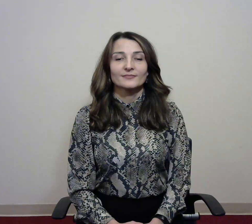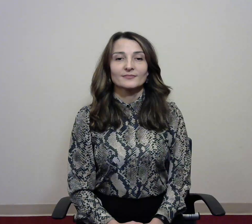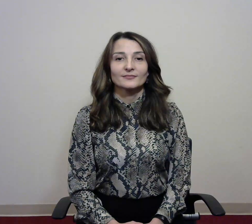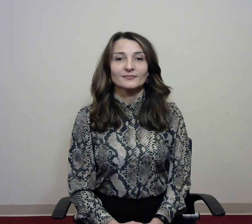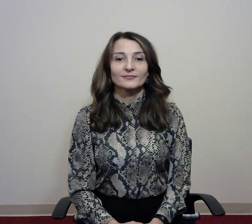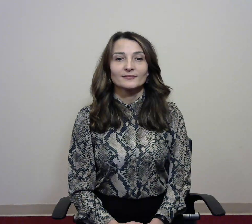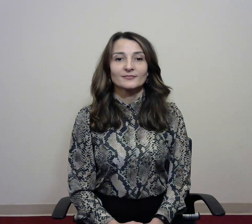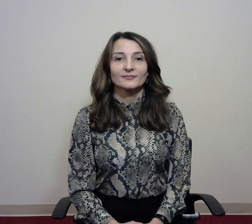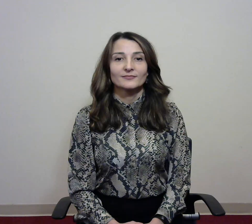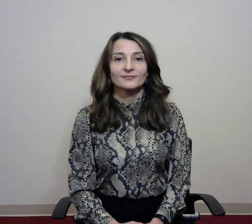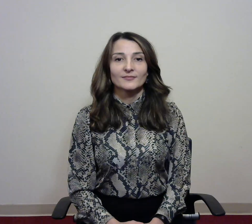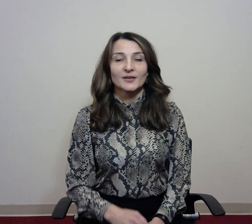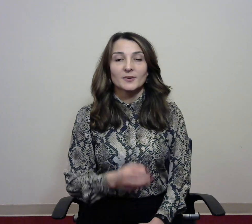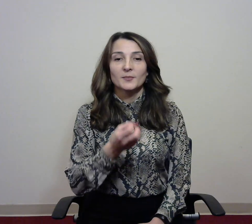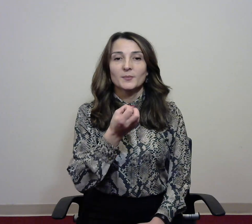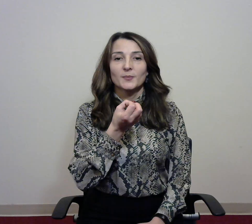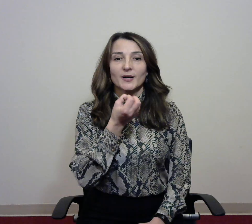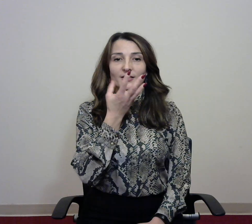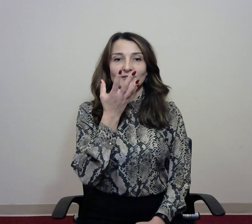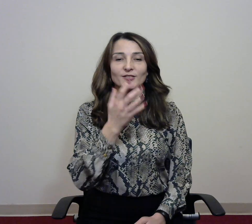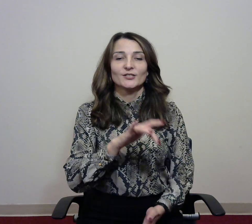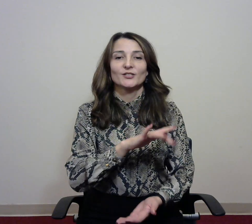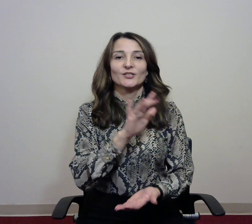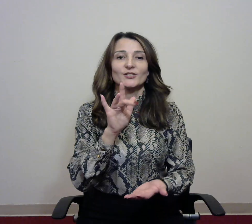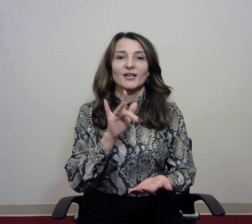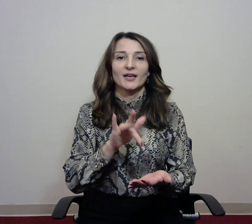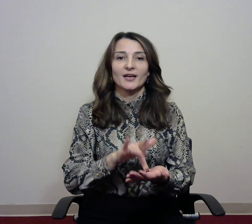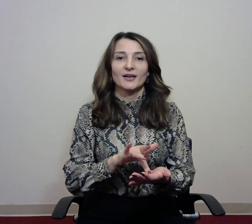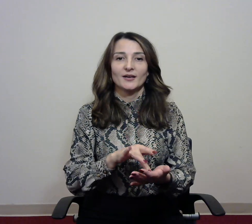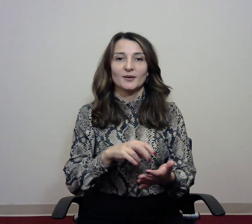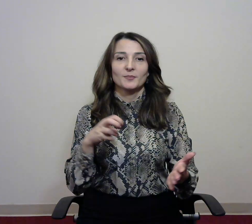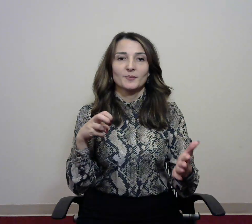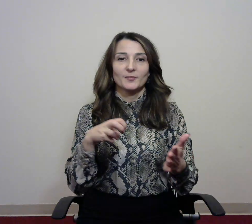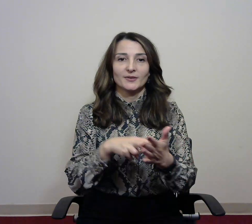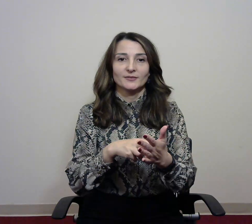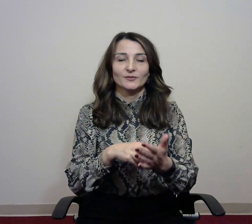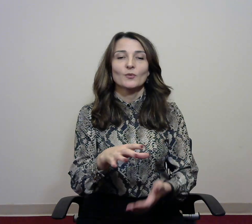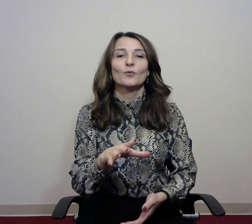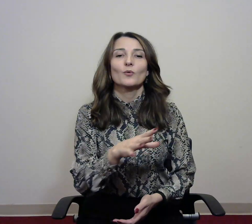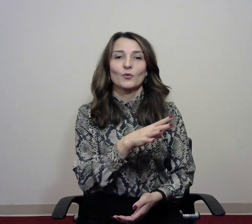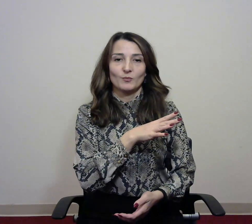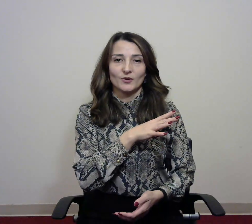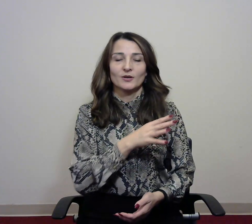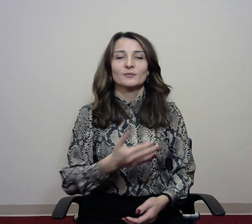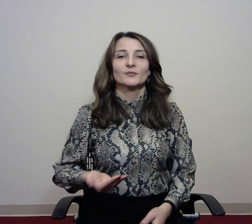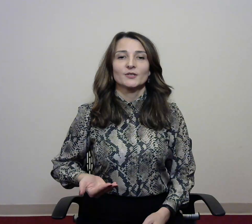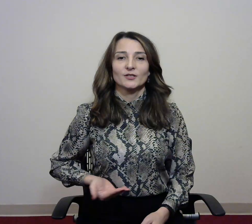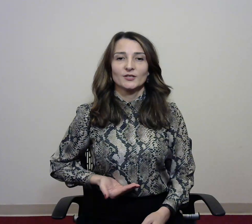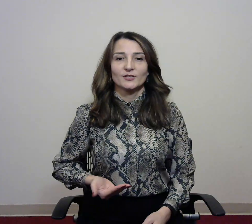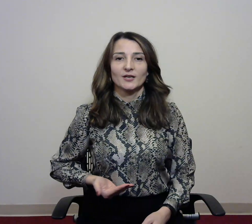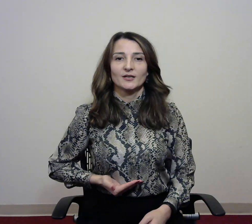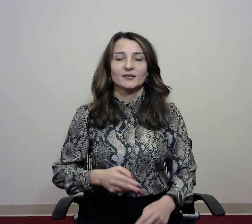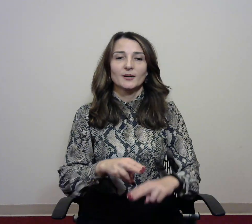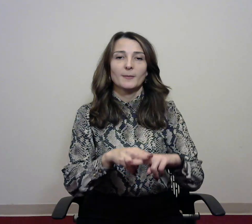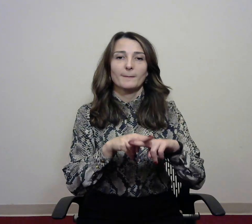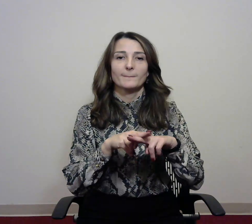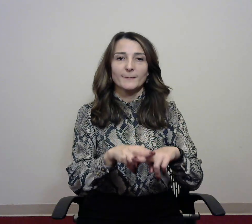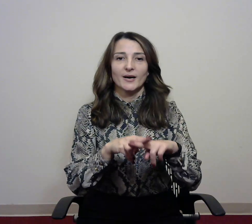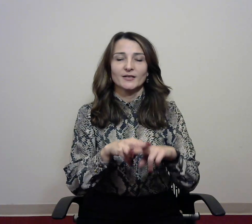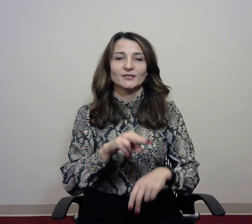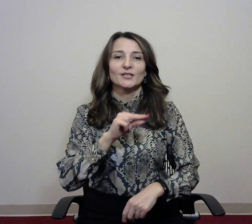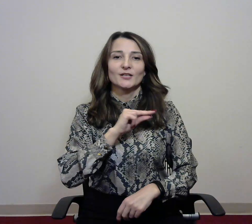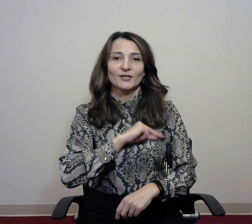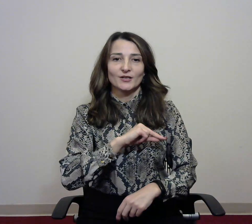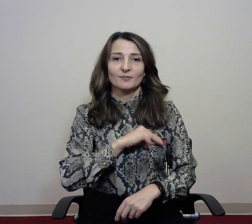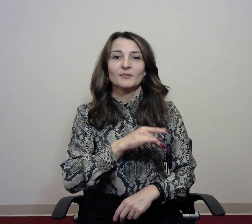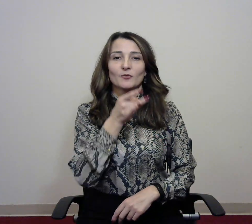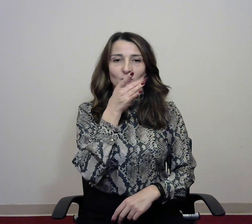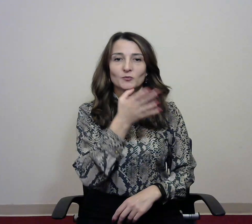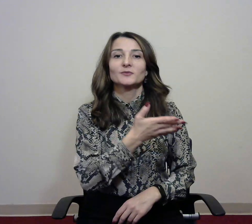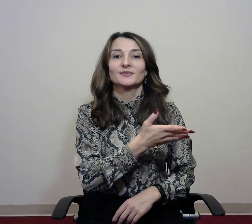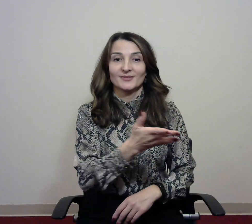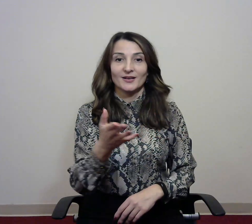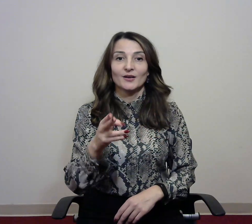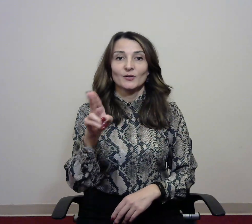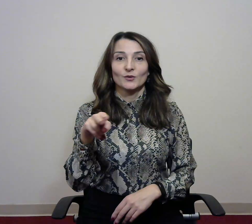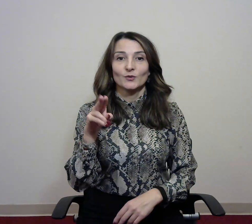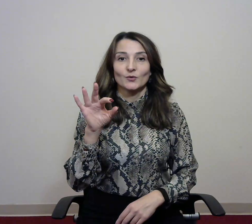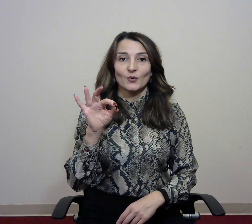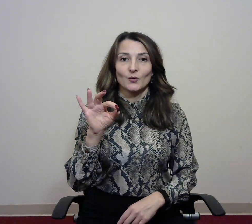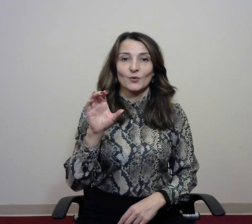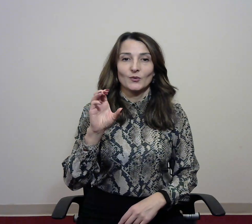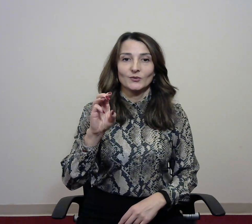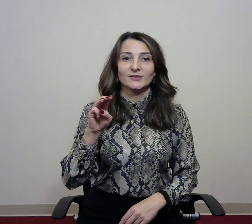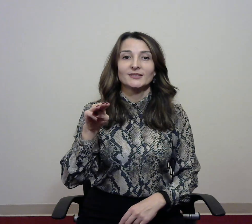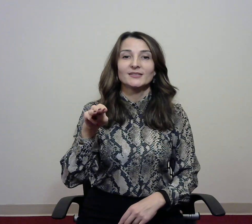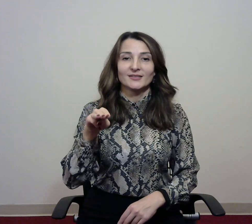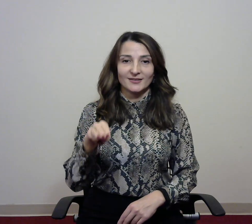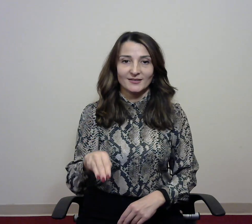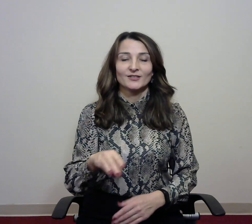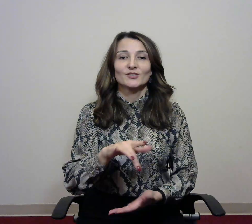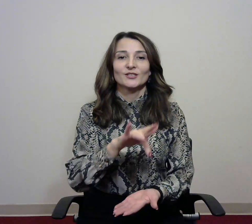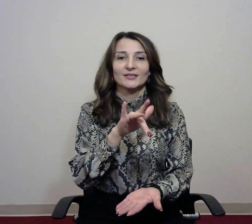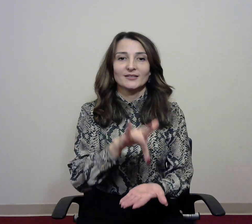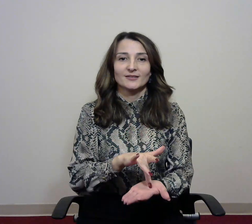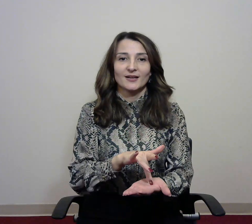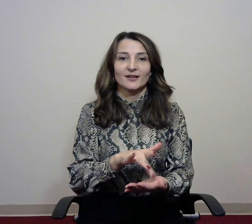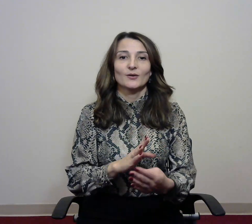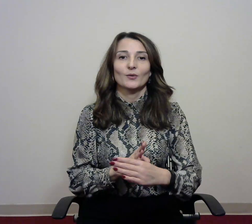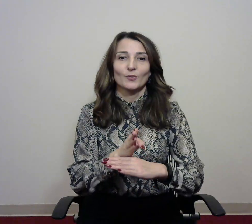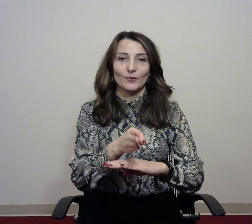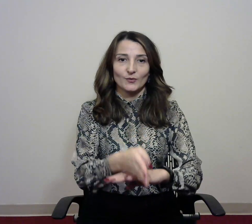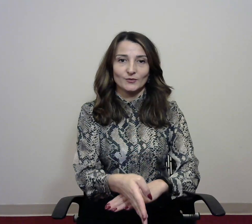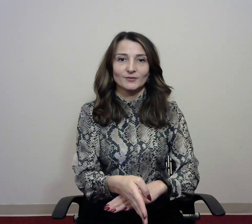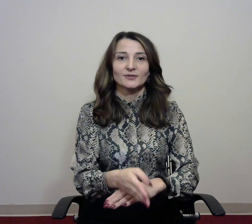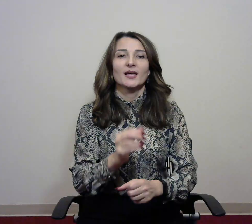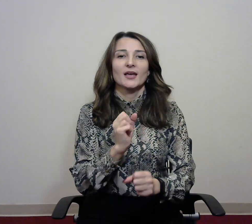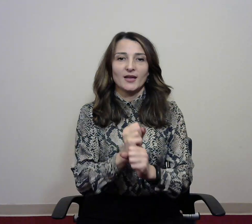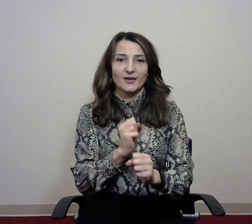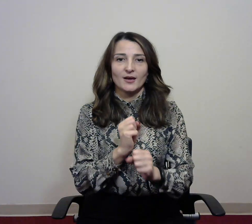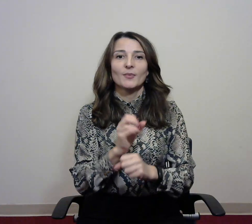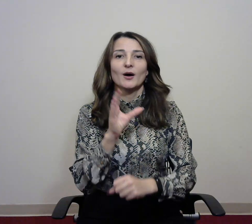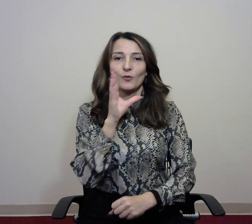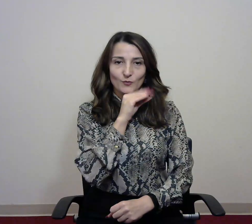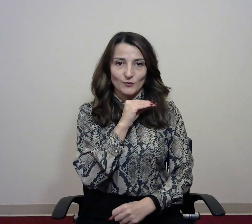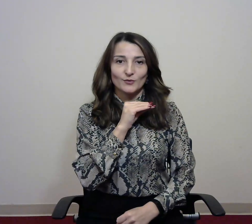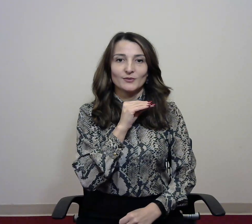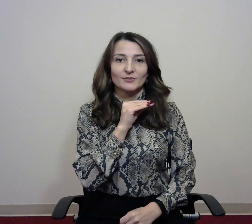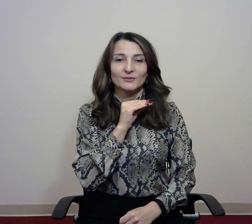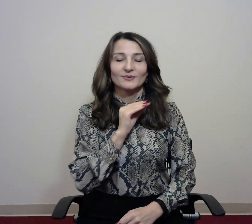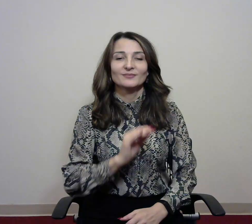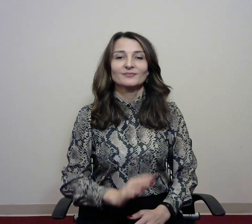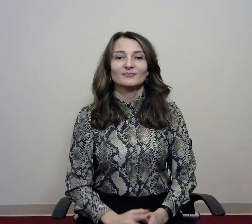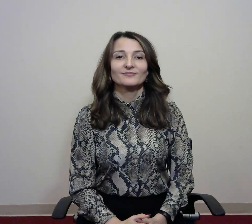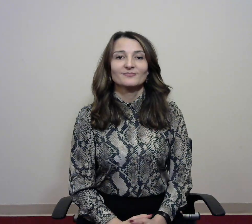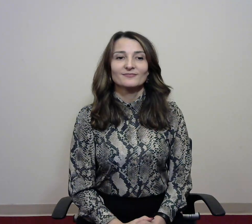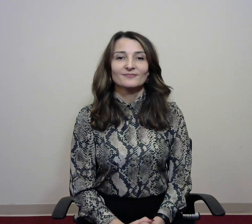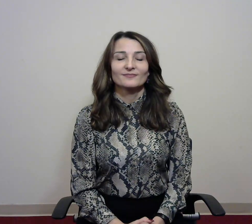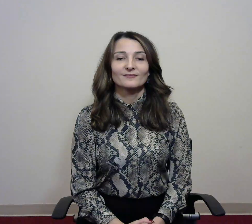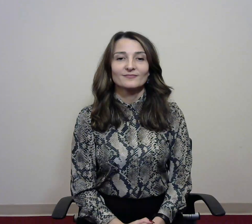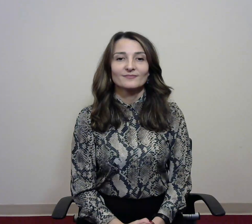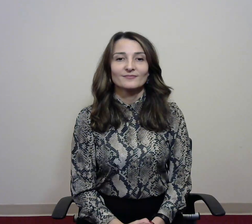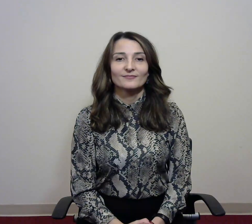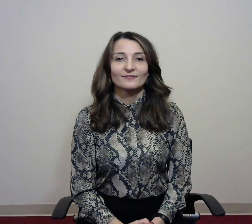Bakı şəhərində qeydiyyatda olan vətəndaşlar paytaxtda işləyən istənilən DOST mərkəzinə yaxınlaşa bilər